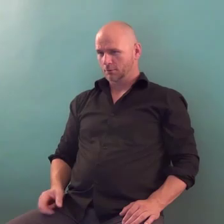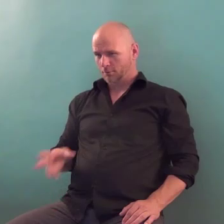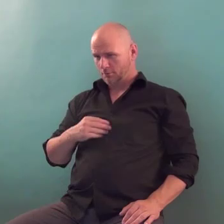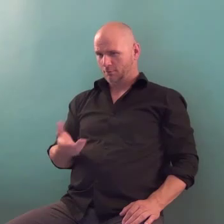Możesz?